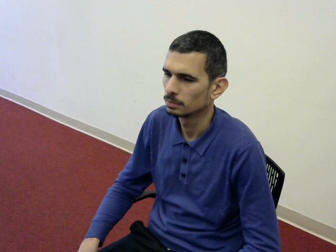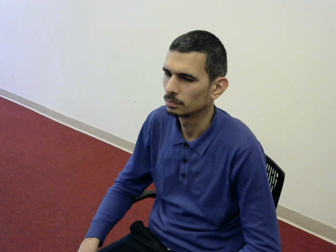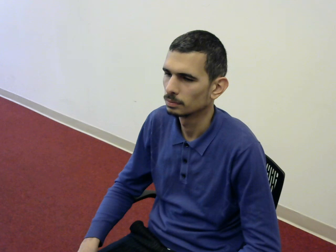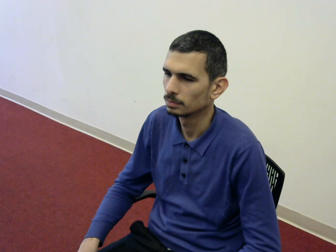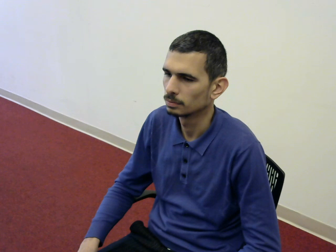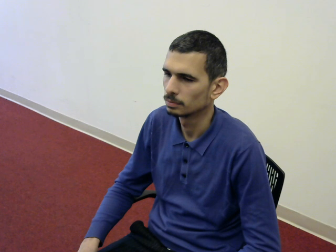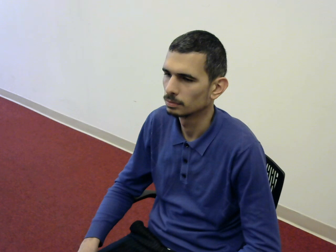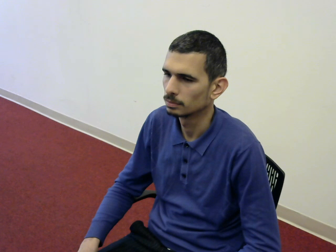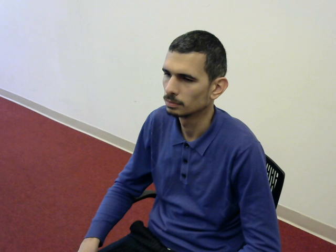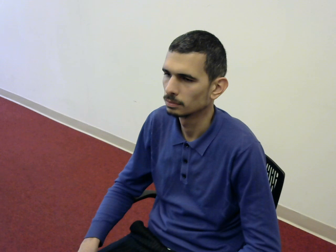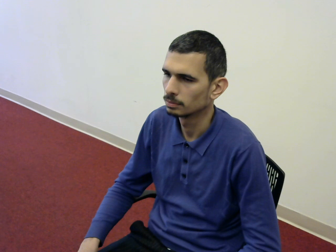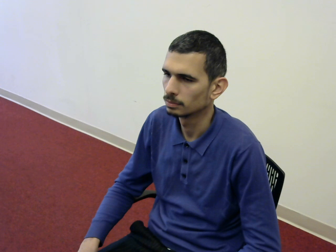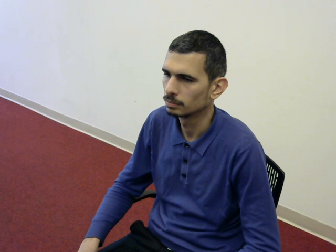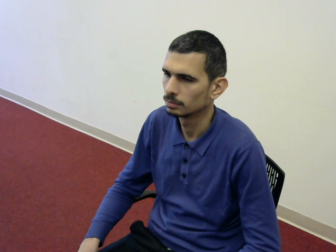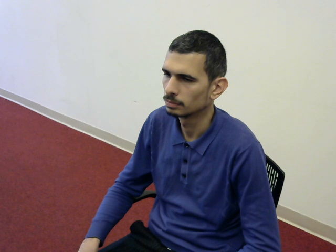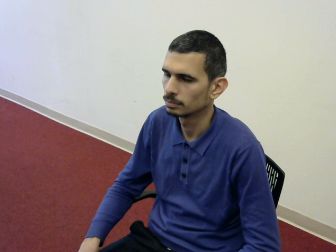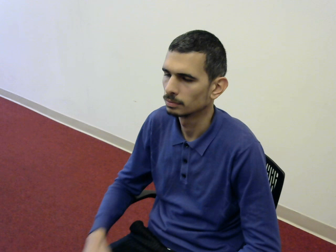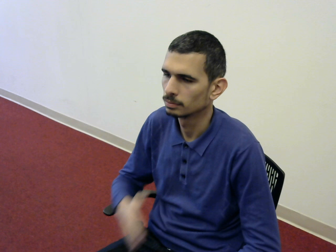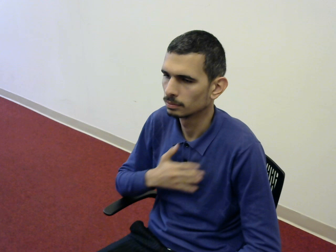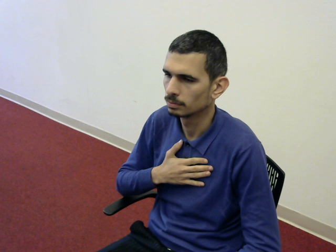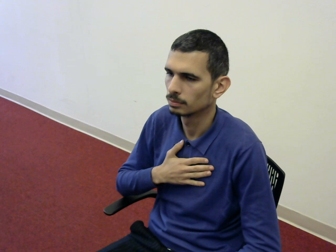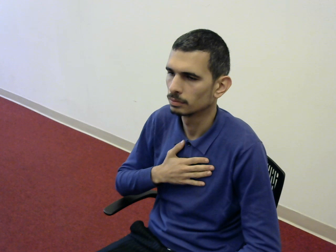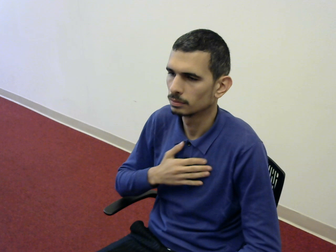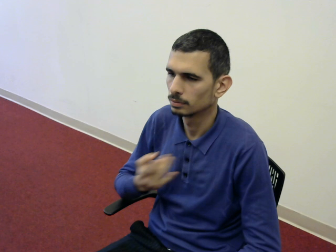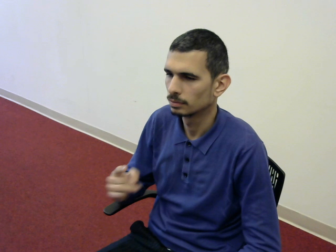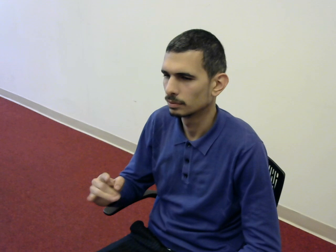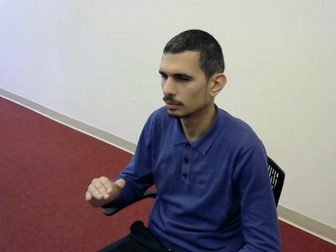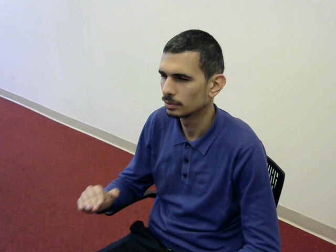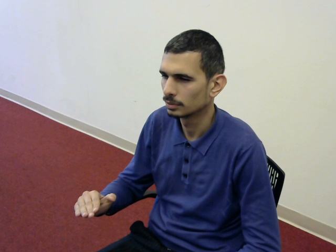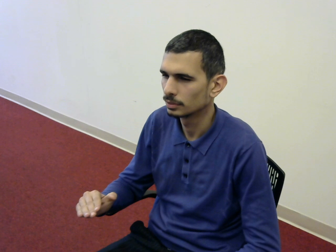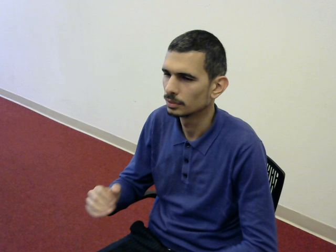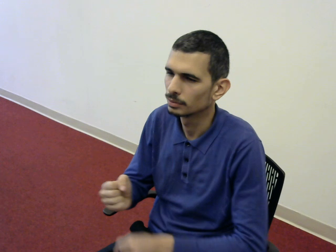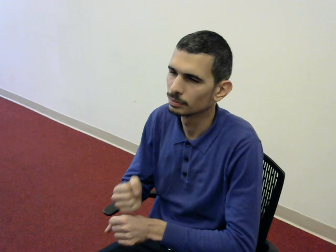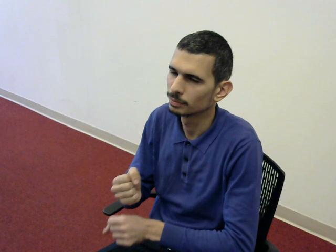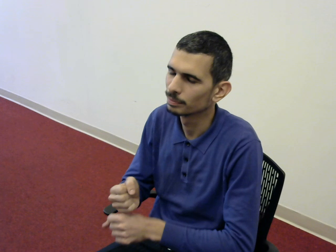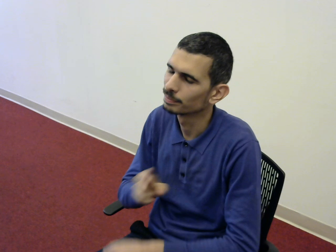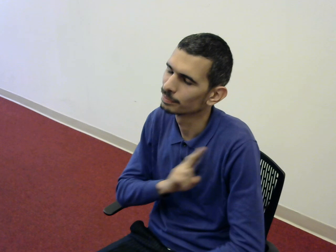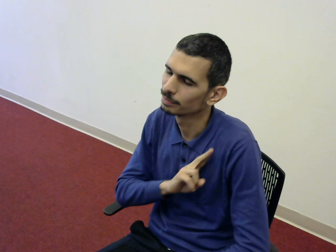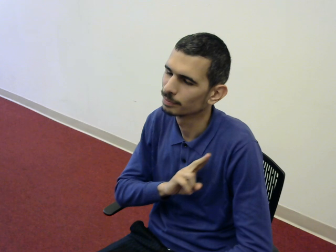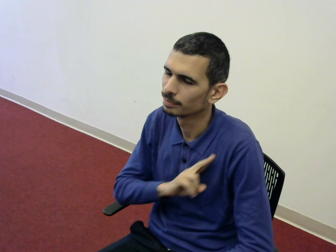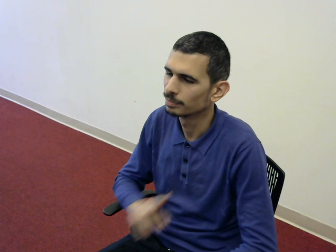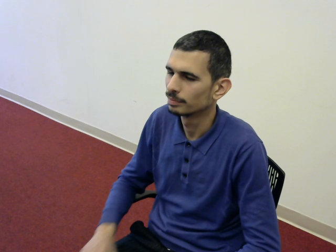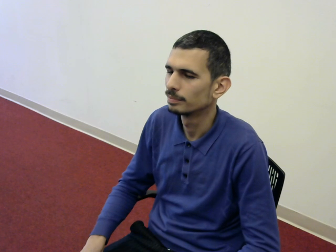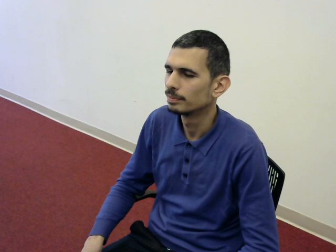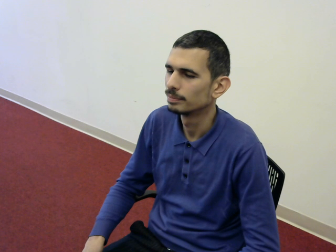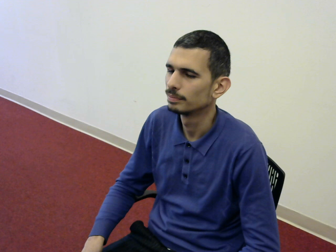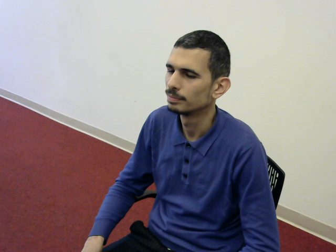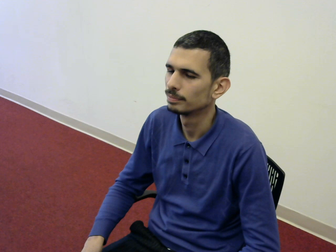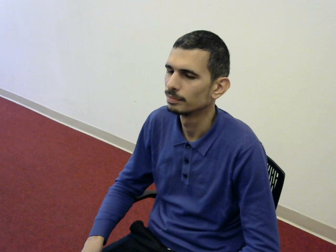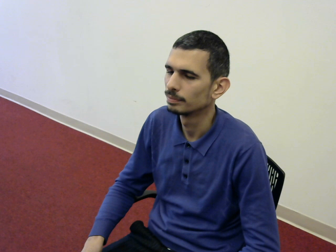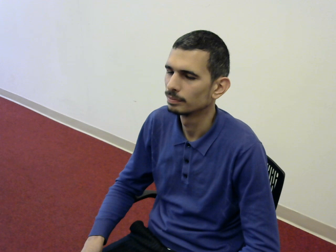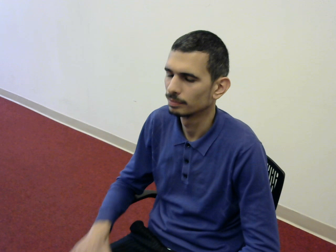Mən uşaqlarla işləməyi sevirəm